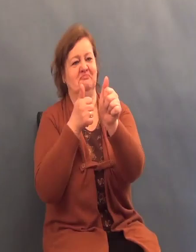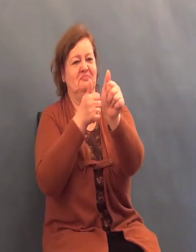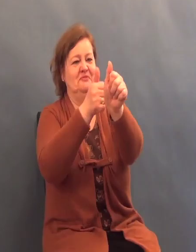Koniec.